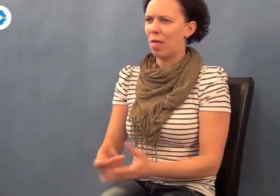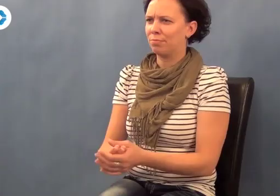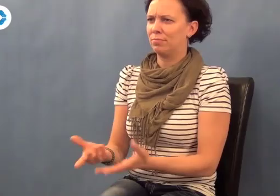Zniknął.